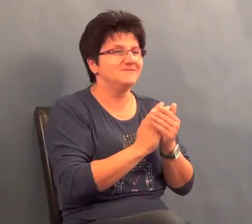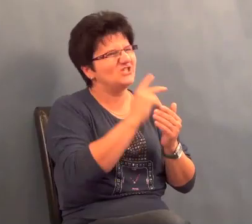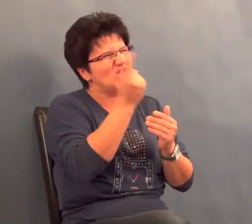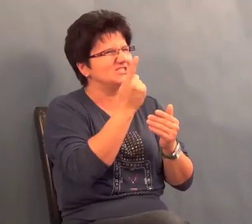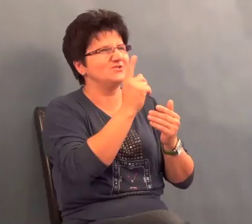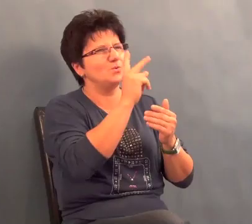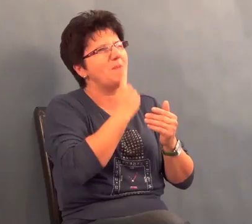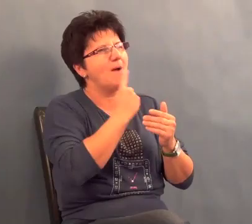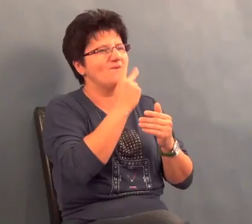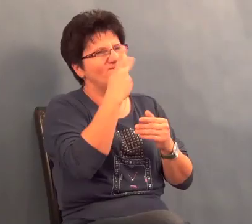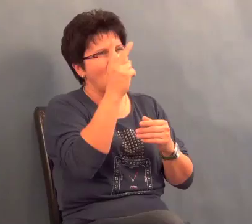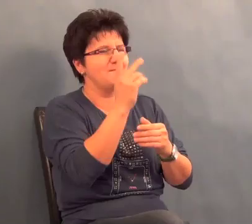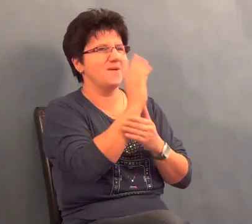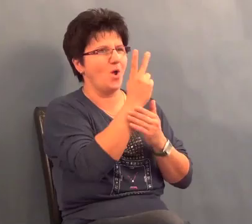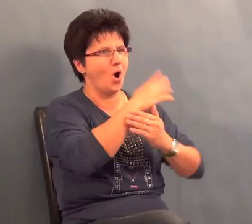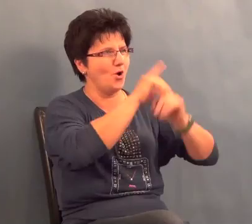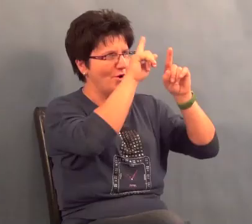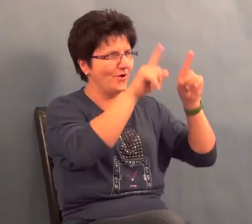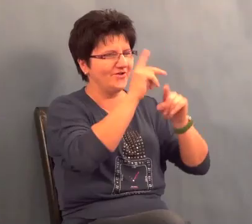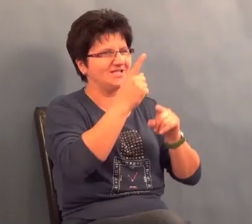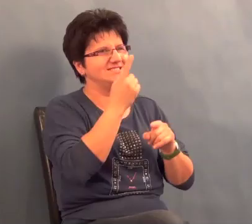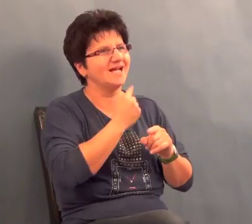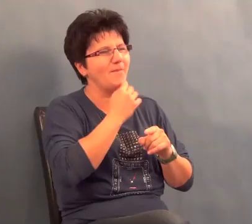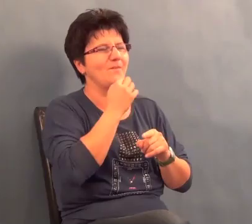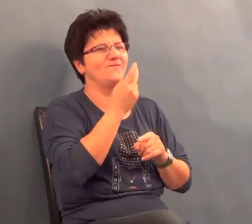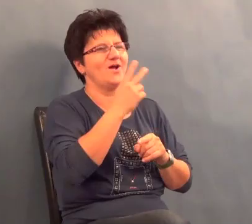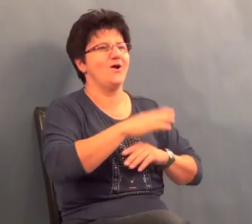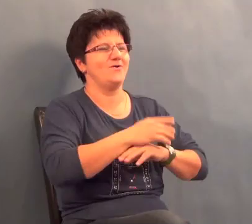I jeszcze raz rzuca, jedno pęknięte okno to za mało, trzeba dwóch okien.